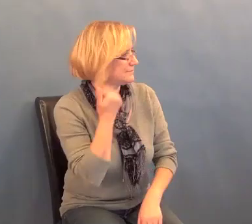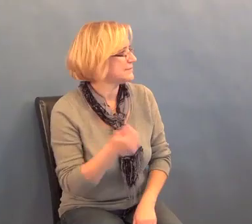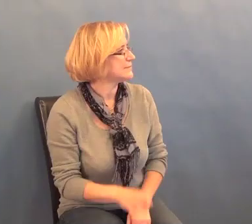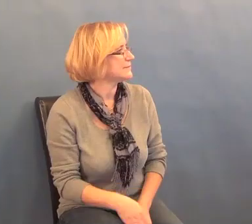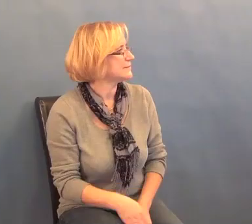Pusto.